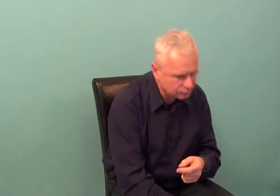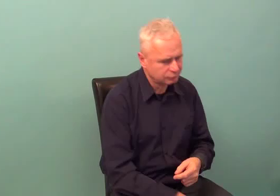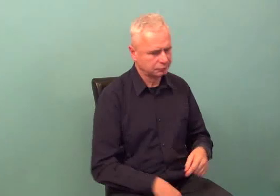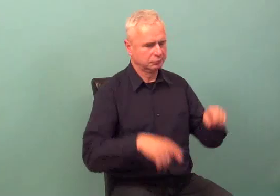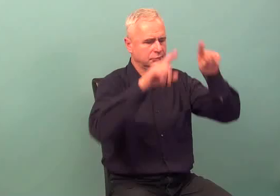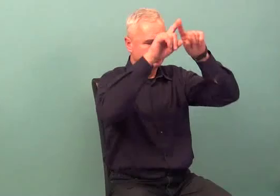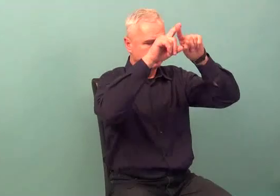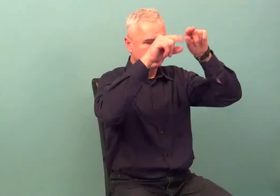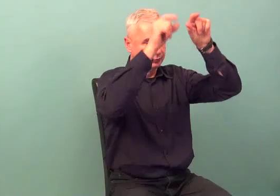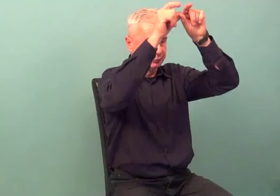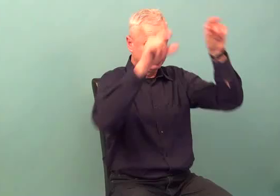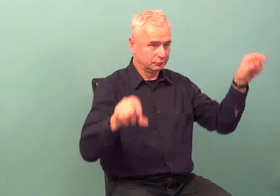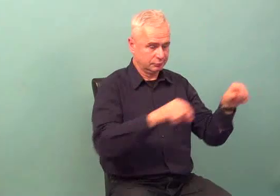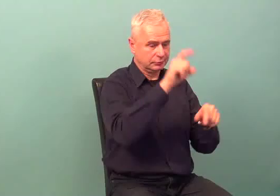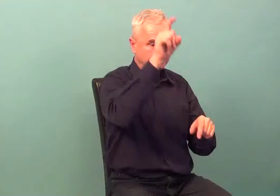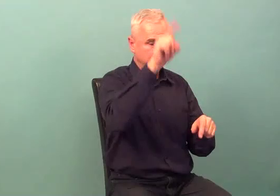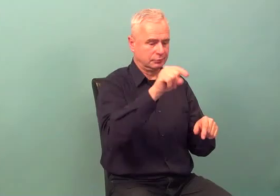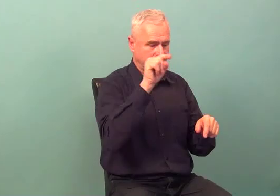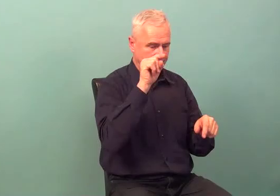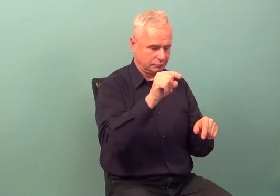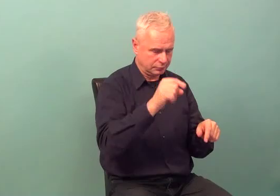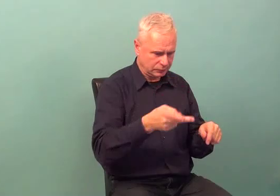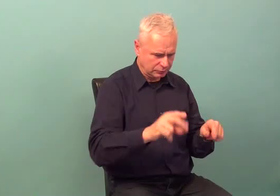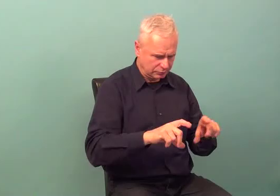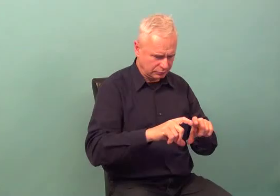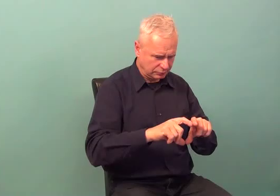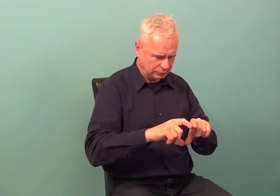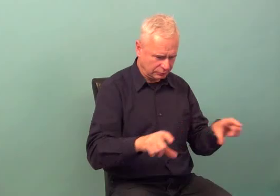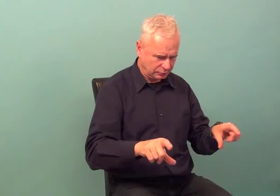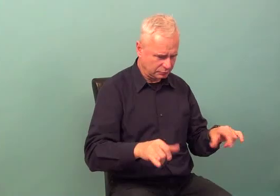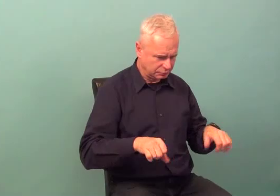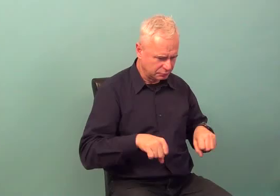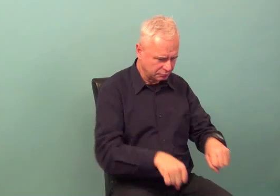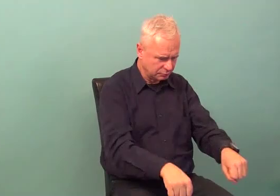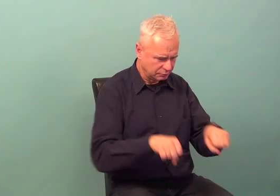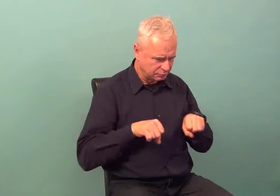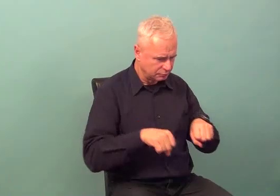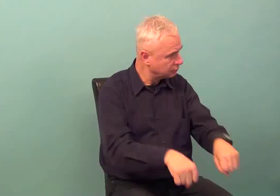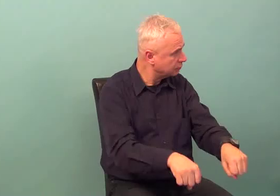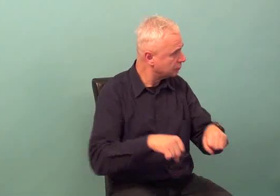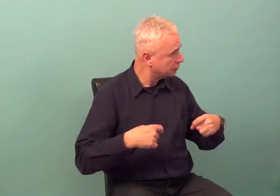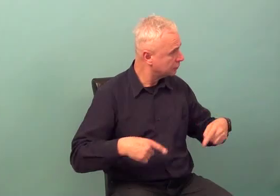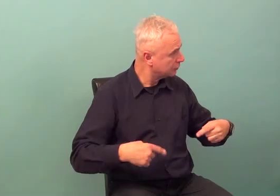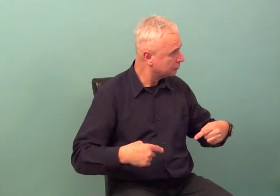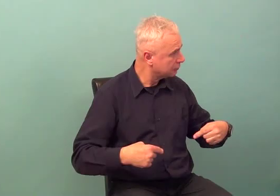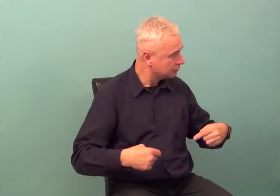Trójkątny znak z wykrzyknikiem na środku. W drugim rzędzie jest drezyna z kołami?